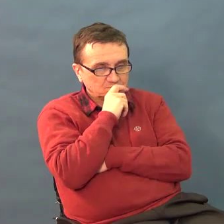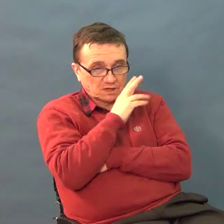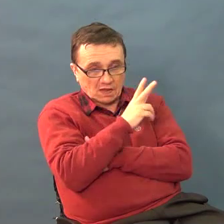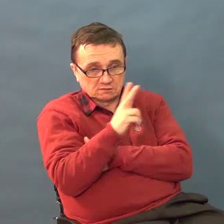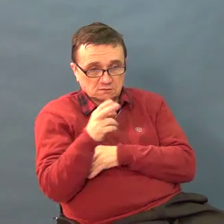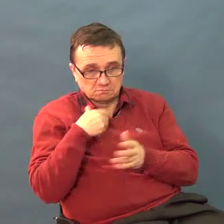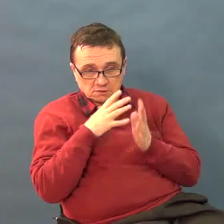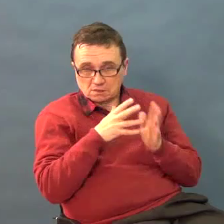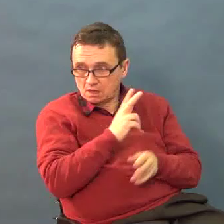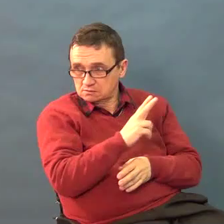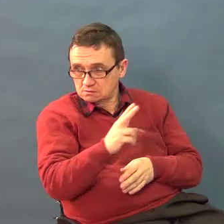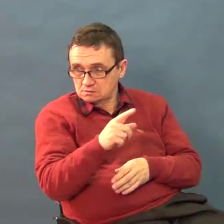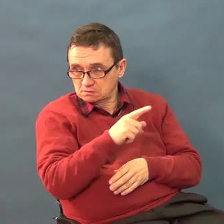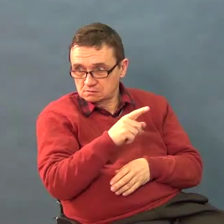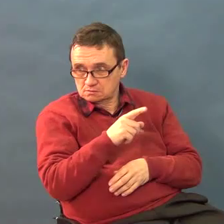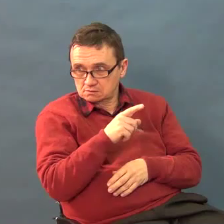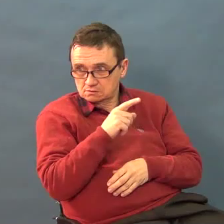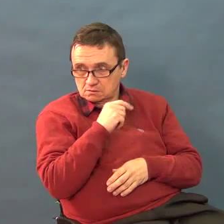Mam zamigać o każdym?